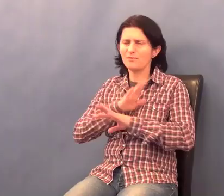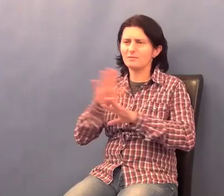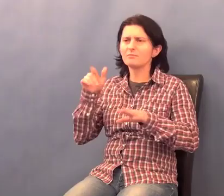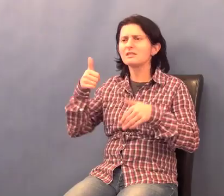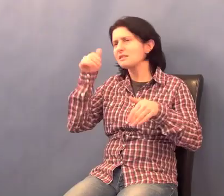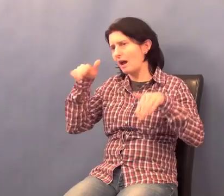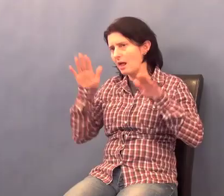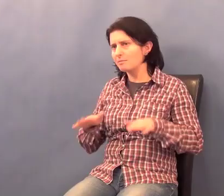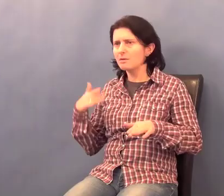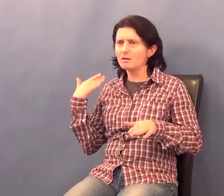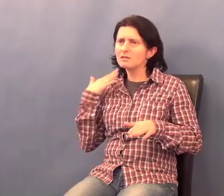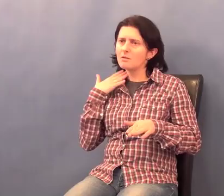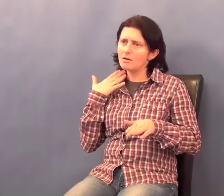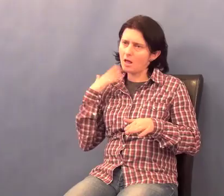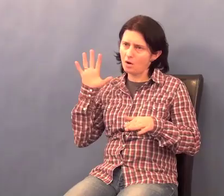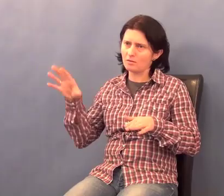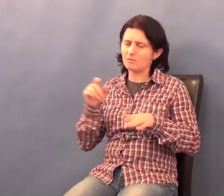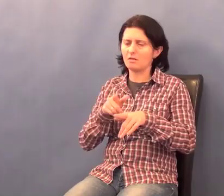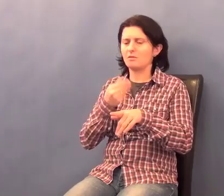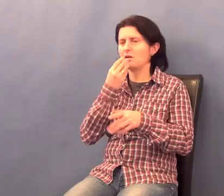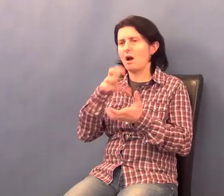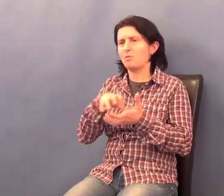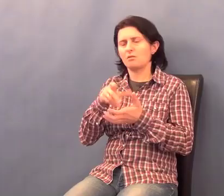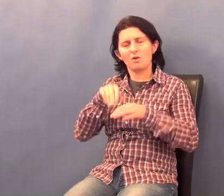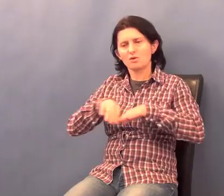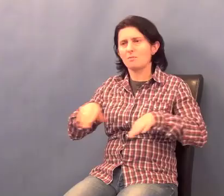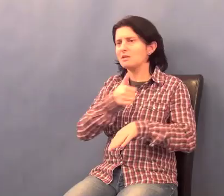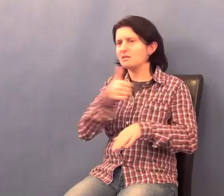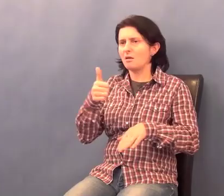Sklep z alkoholem to tak, ale wtedy jedzenie samego hamburgera odbywa się osobno.